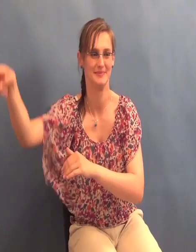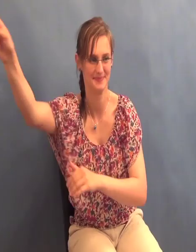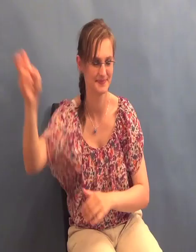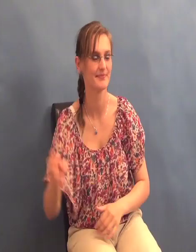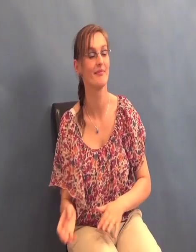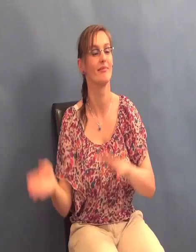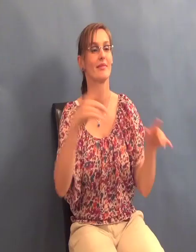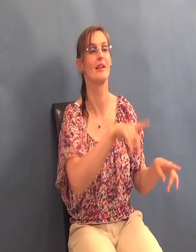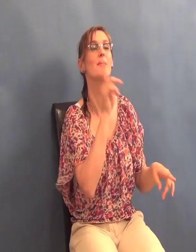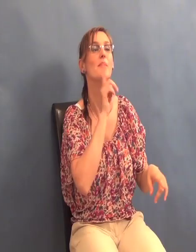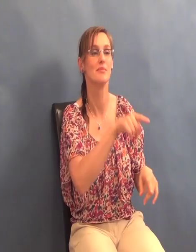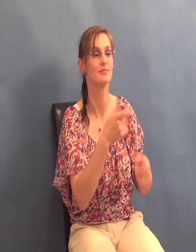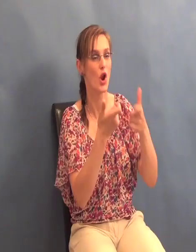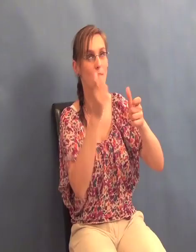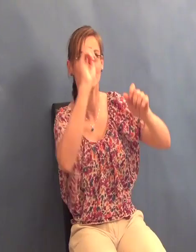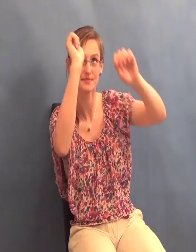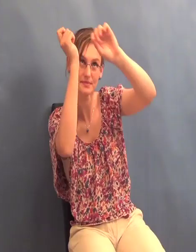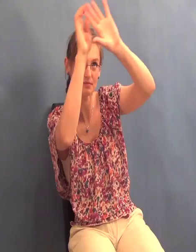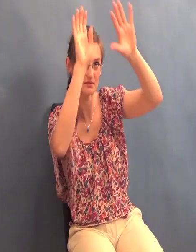Wracamy do ten mężczyzny, który wstawia szybę.